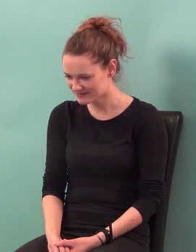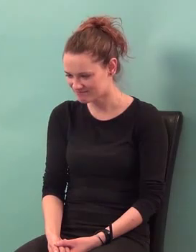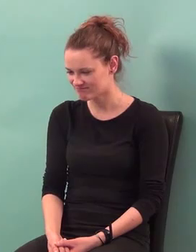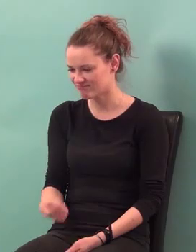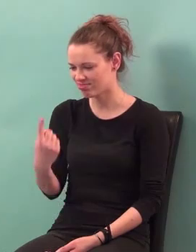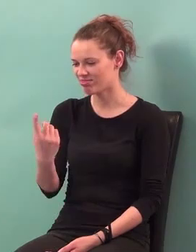Jeden.